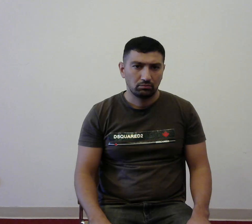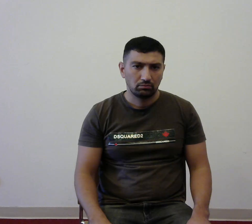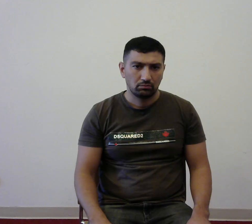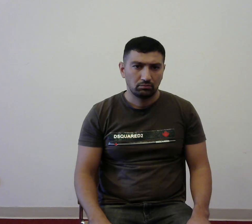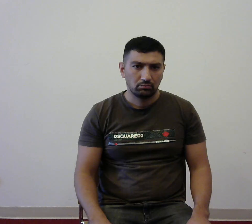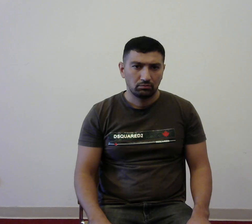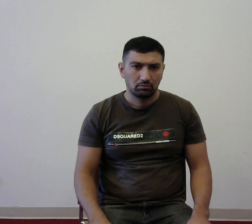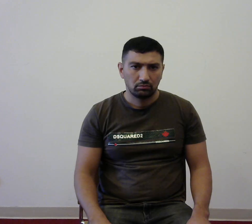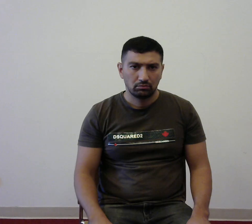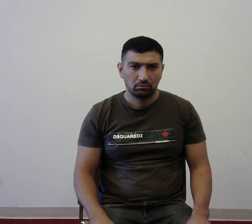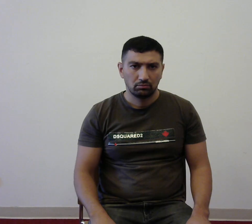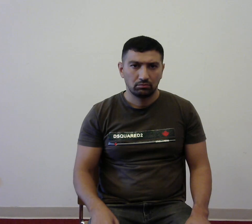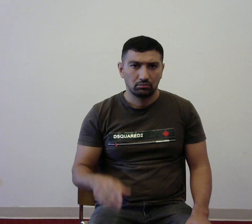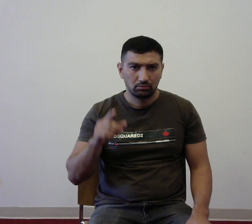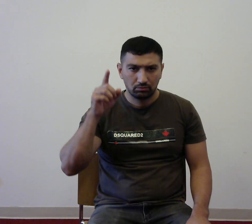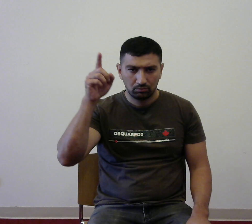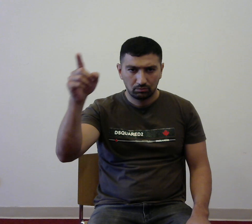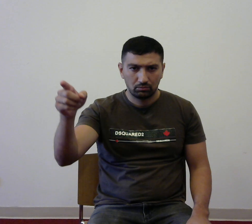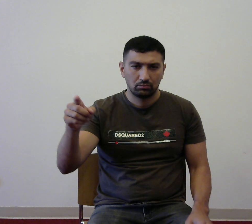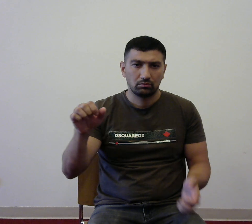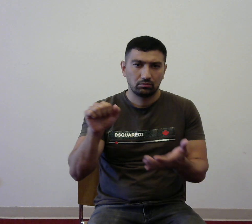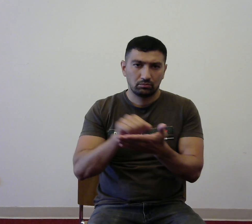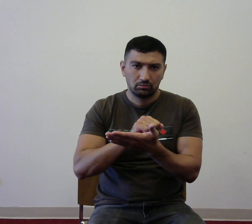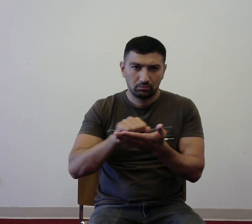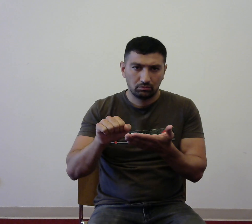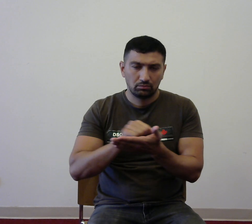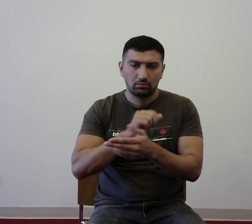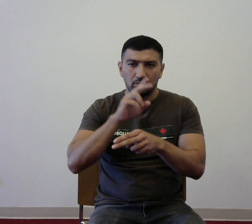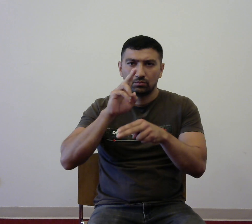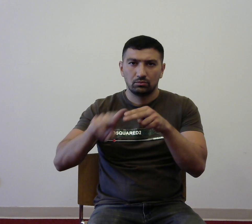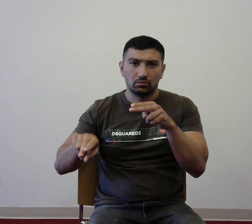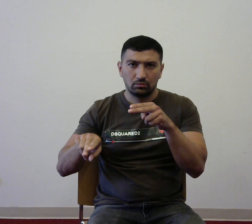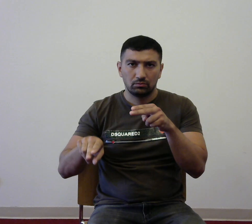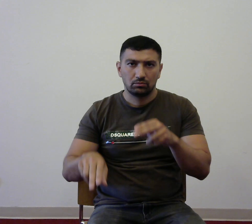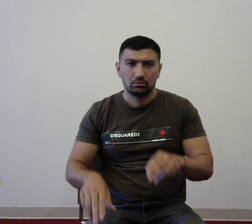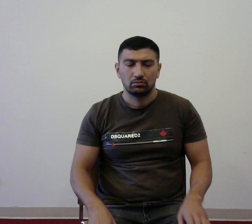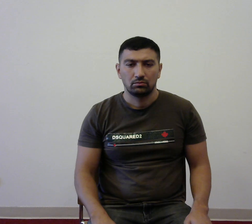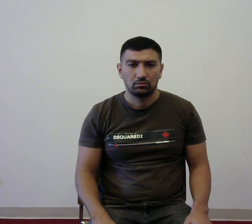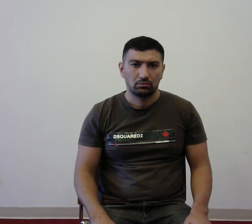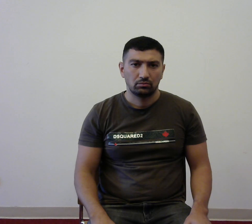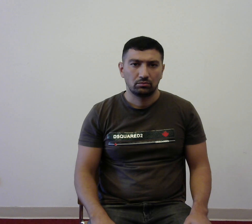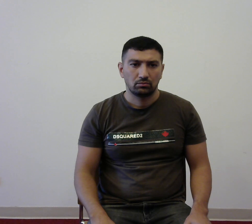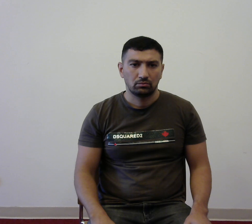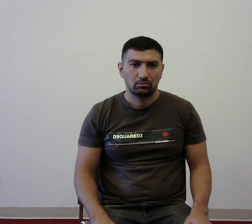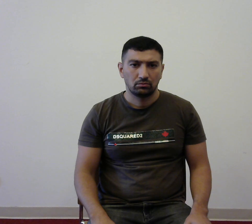O sənədlərini itirib